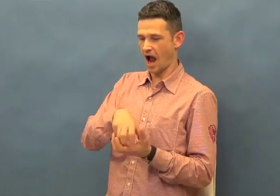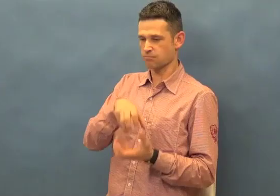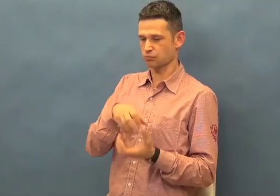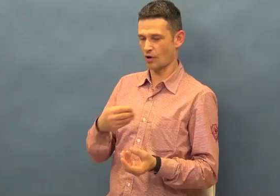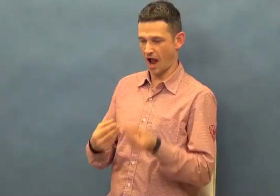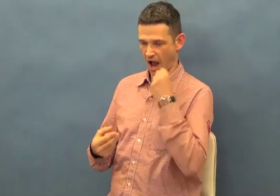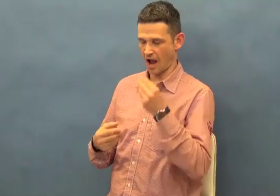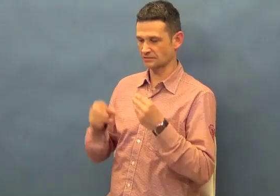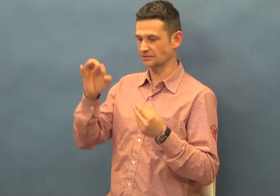Ktoś je hamburgera.